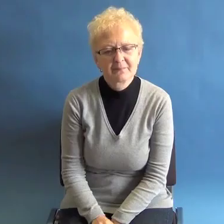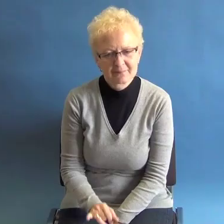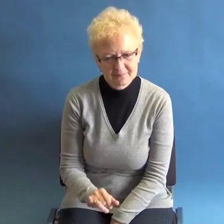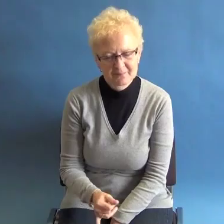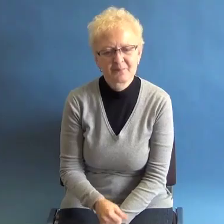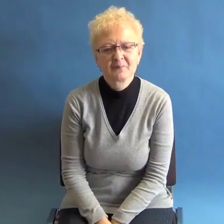Tak.